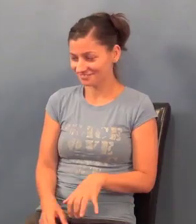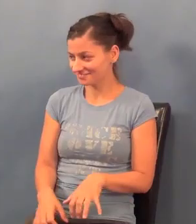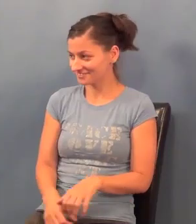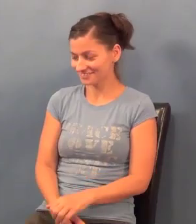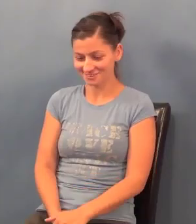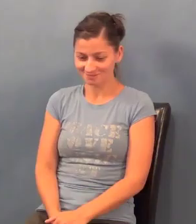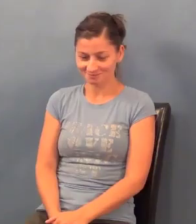Kradzież.